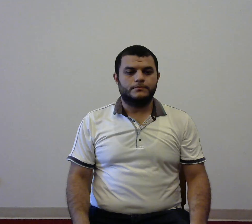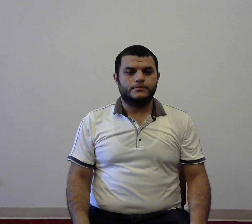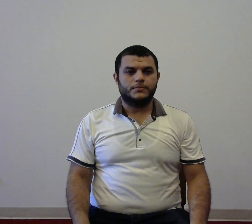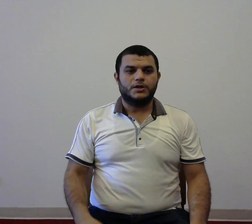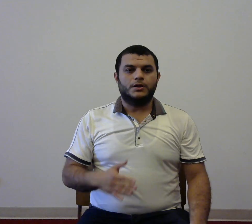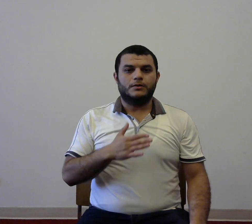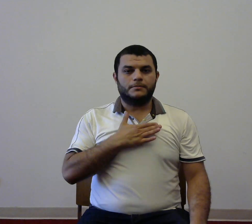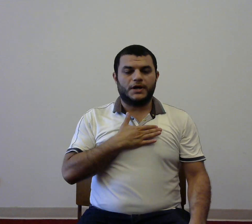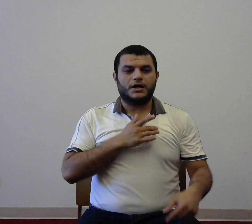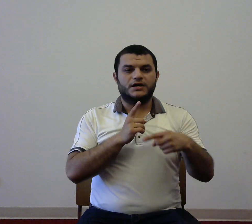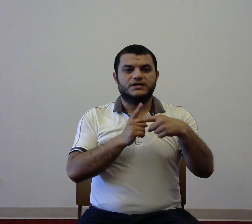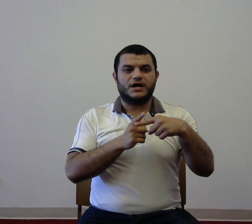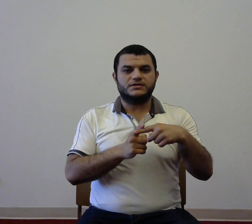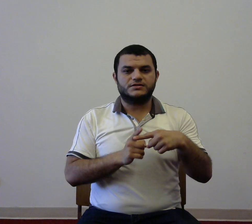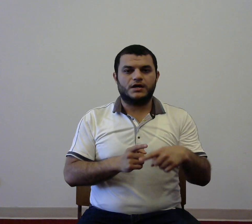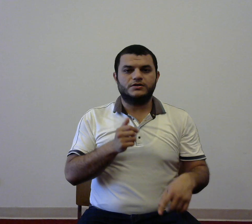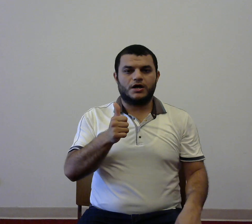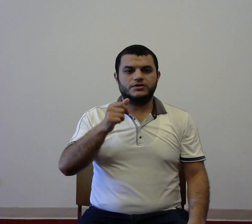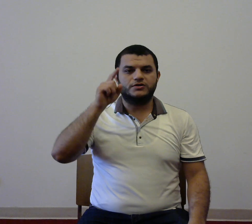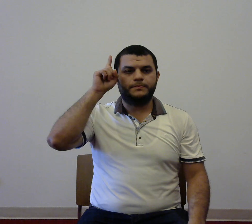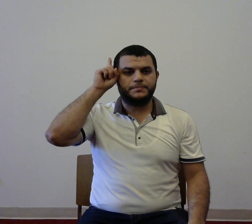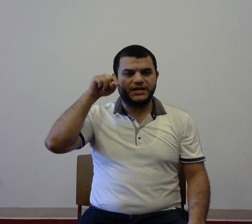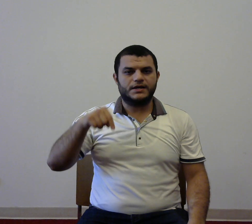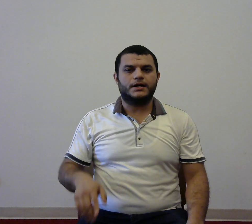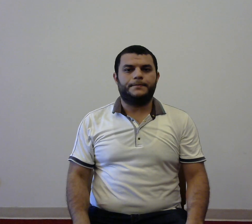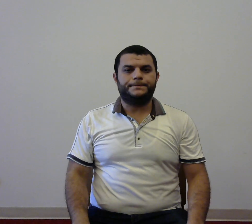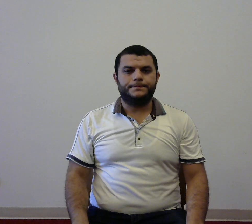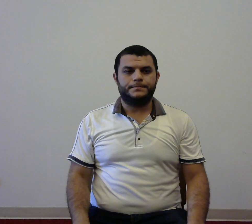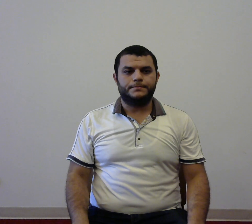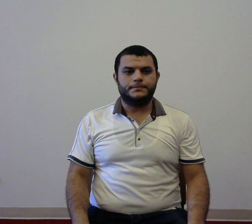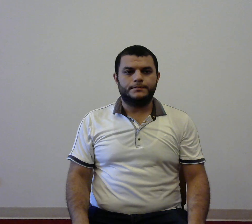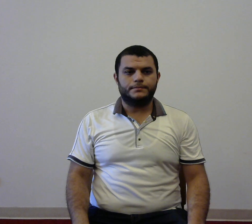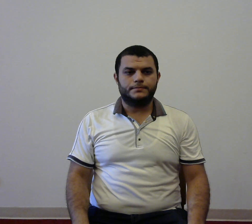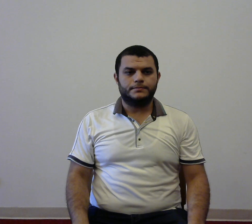Mən riyaziyyatı yaxşı bilirəm